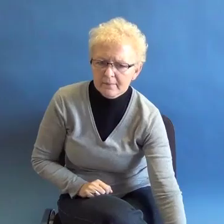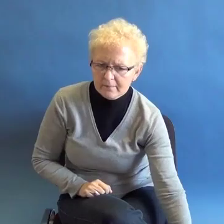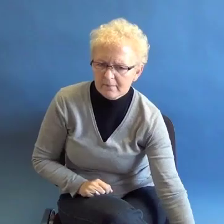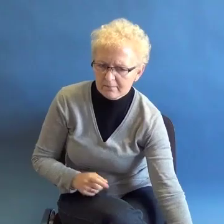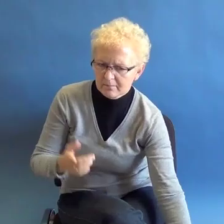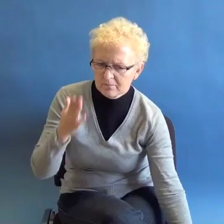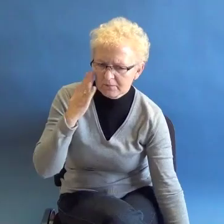Wiem.